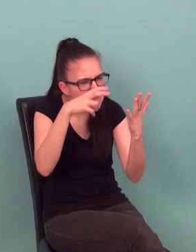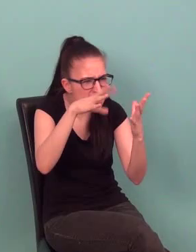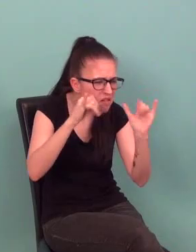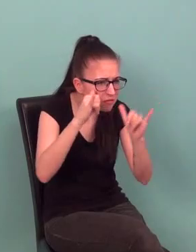Krzyczy.